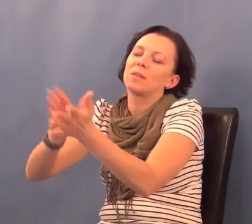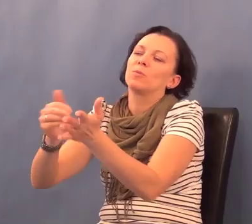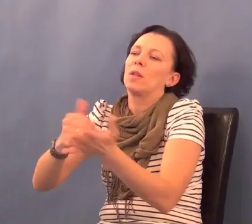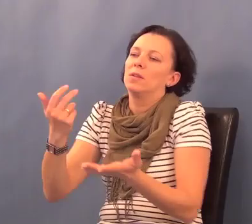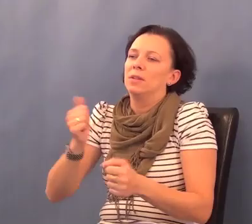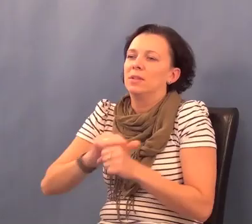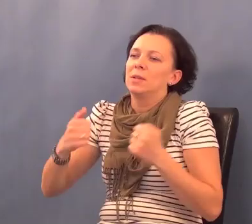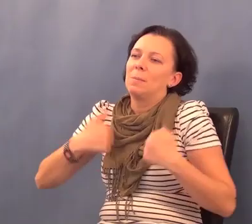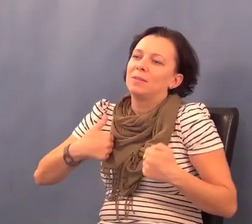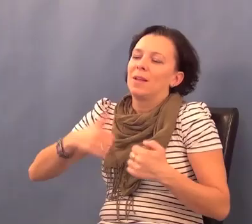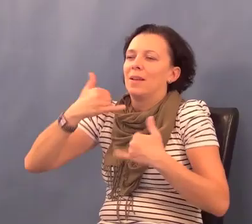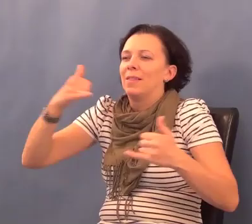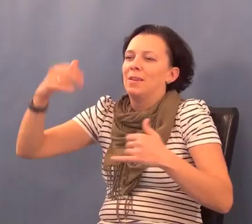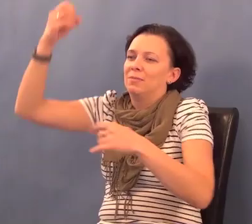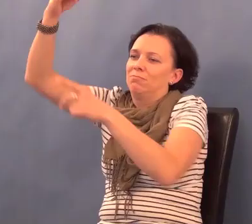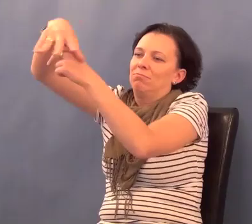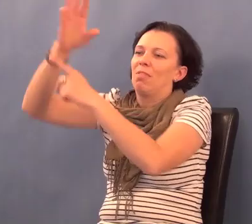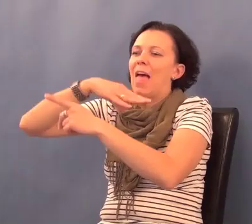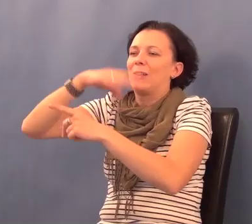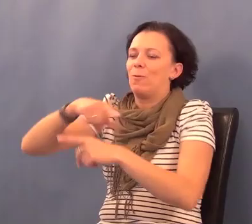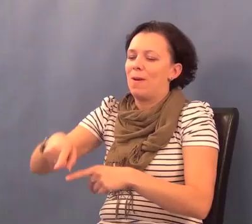Na przykład, prysznic na basenie lub gdzieś w innych miejscach na dworzu.